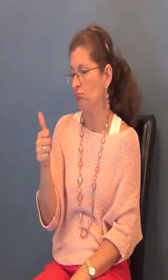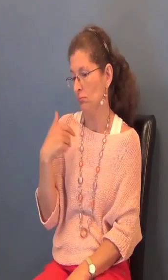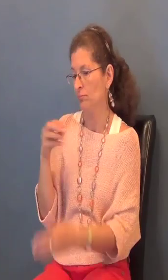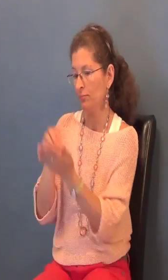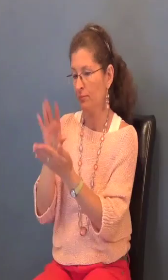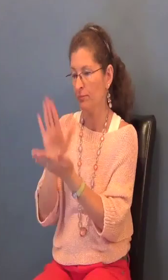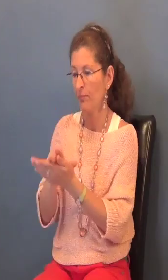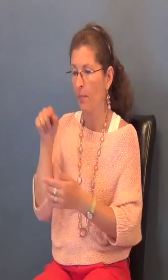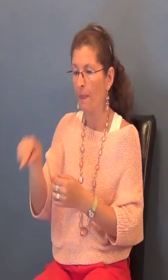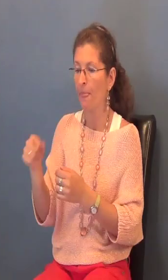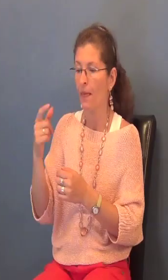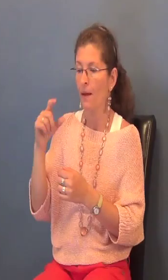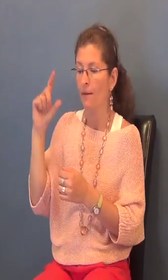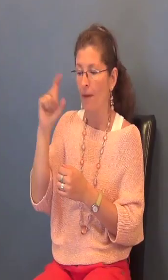Okej, zapiszę to.